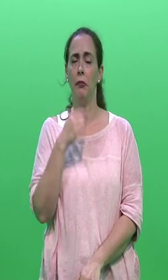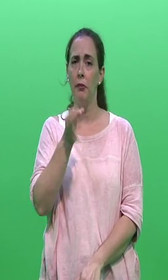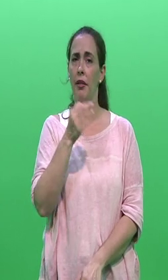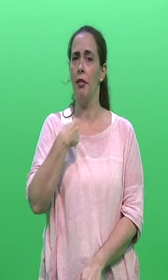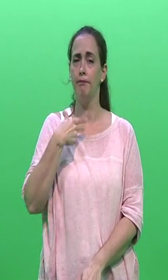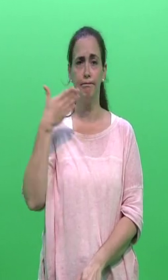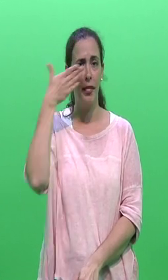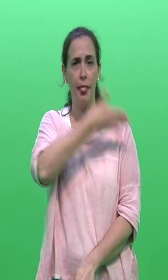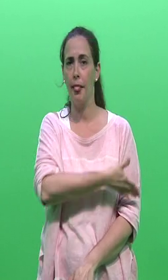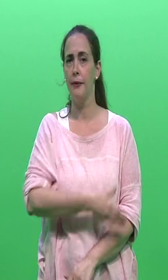És veritat, no me n'he adonat.